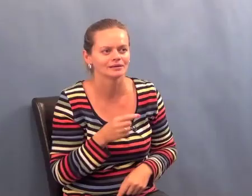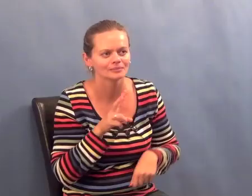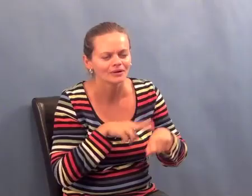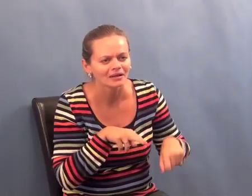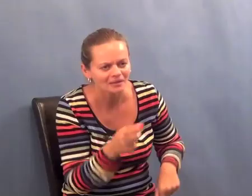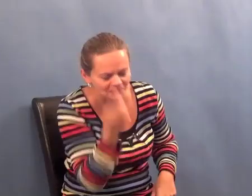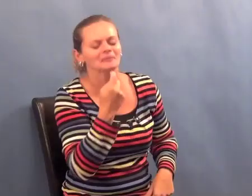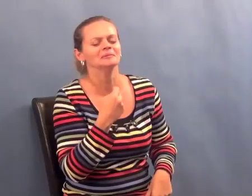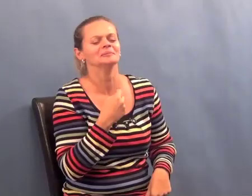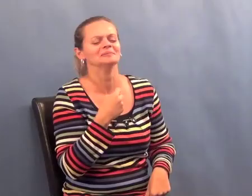Policjant patrzy i dostaje w oko.